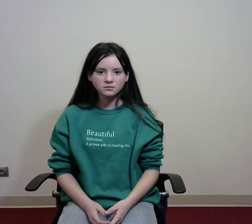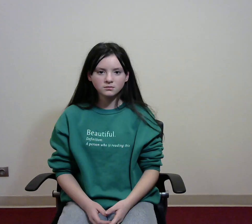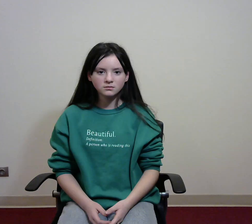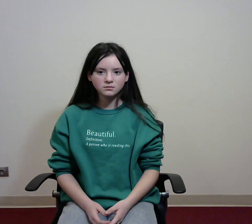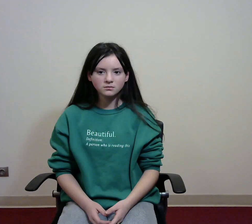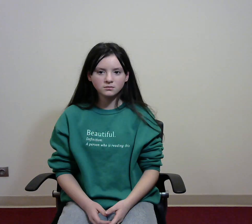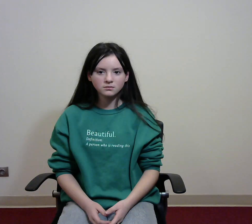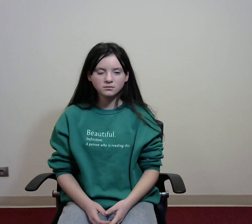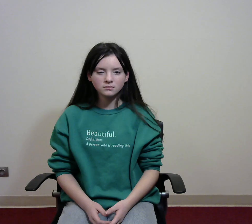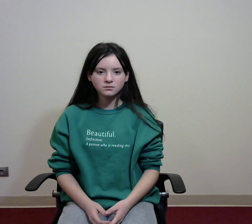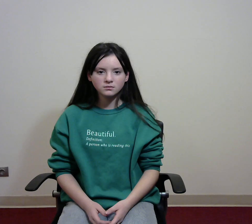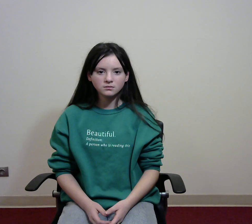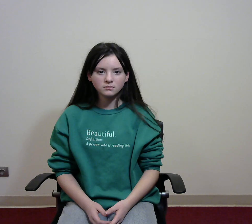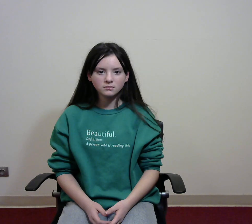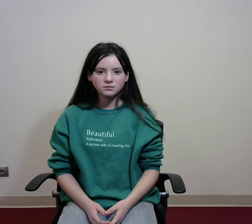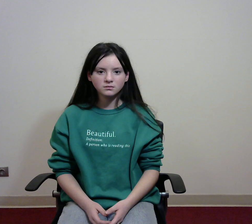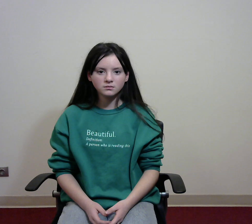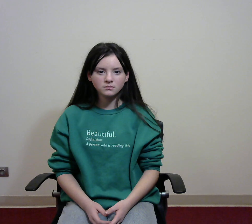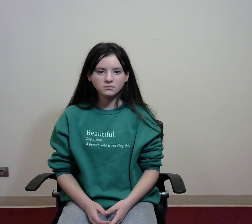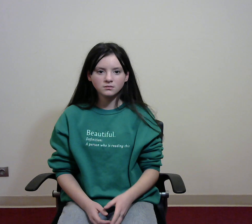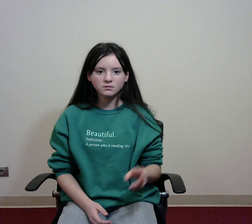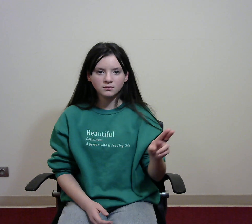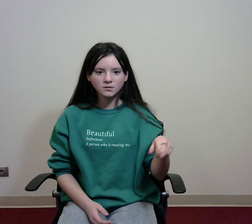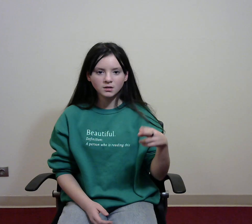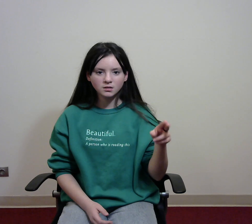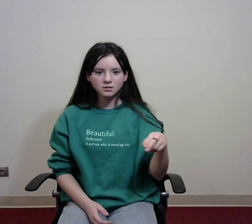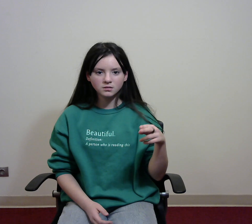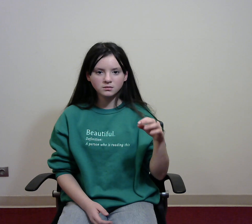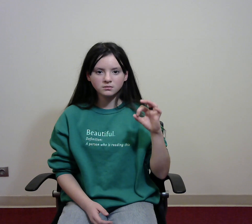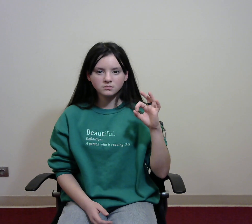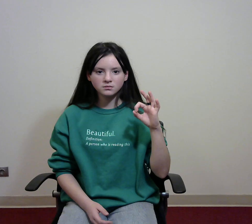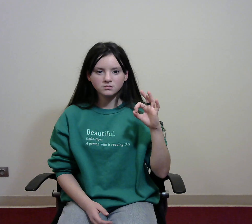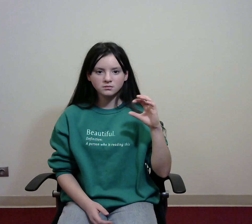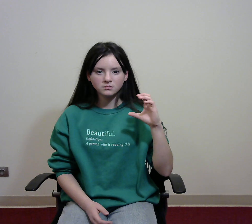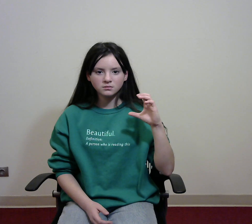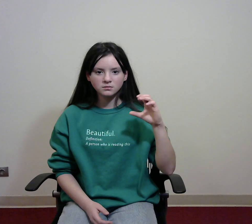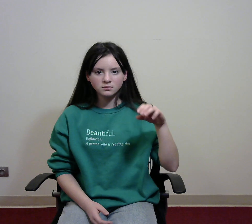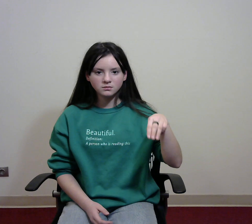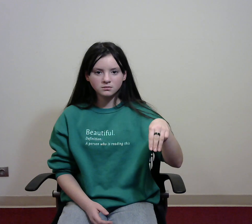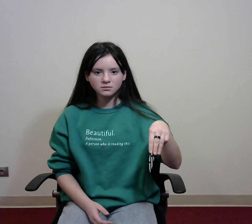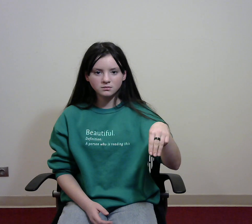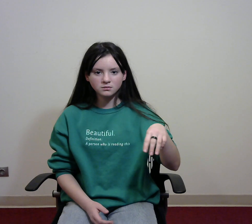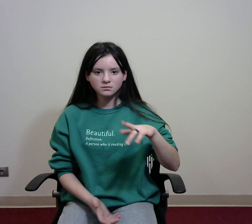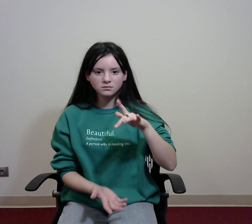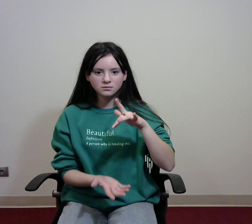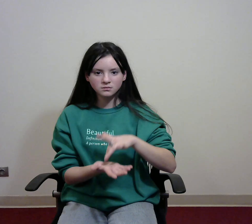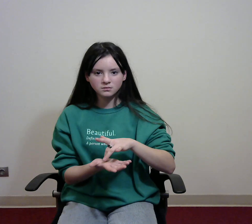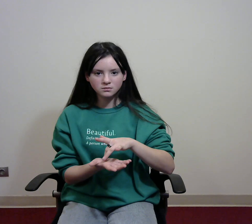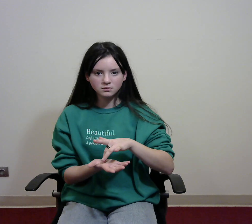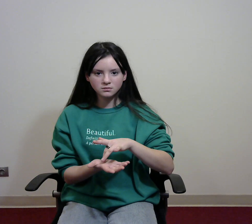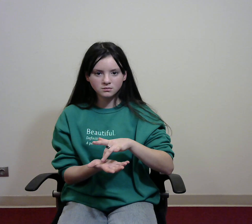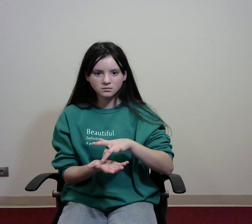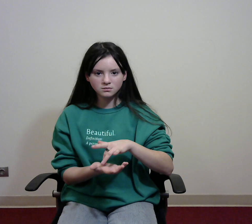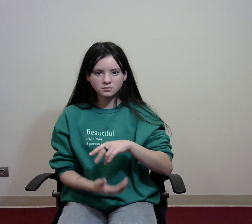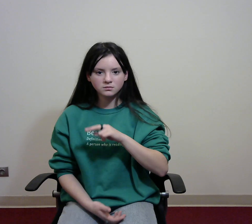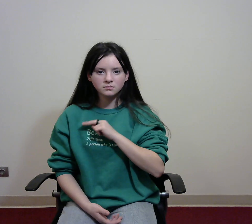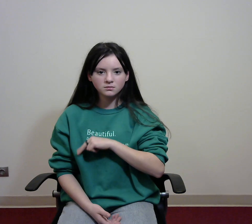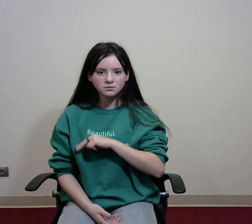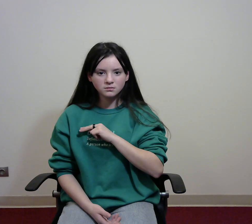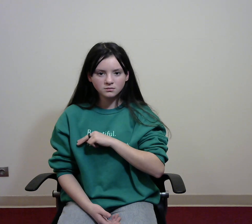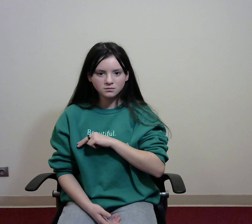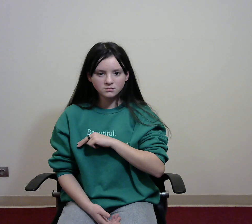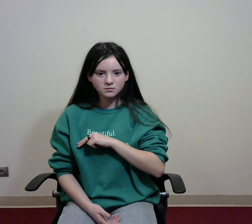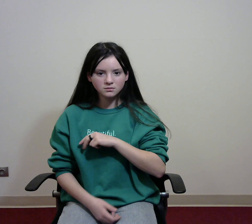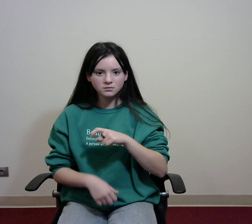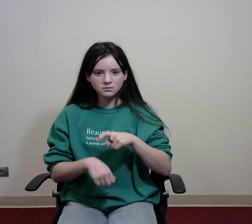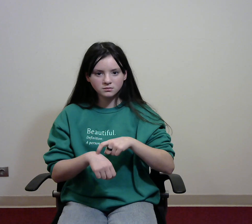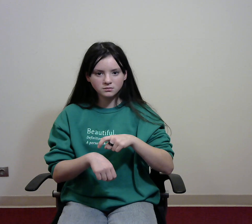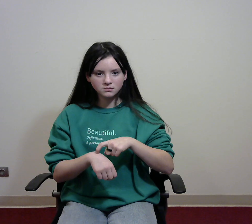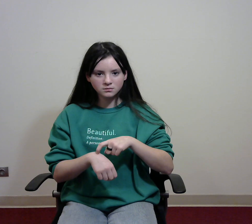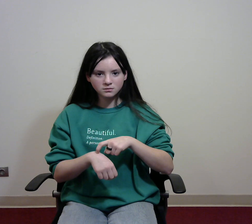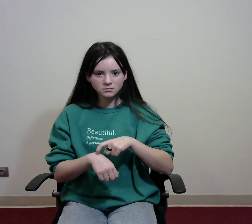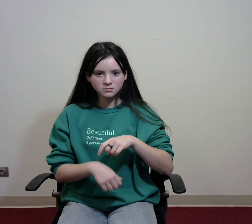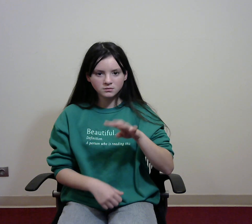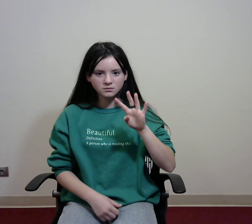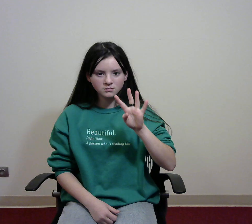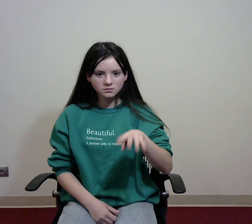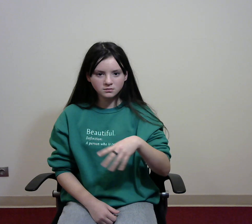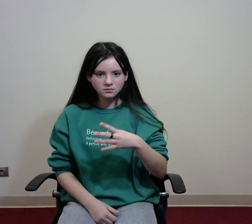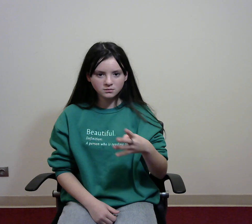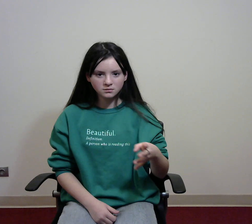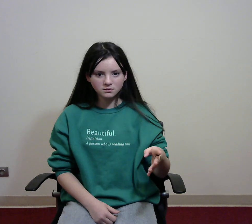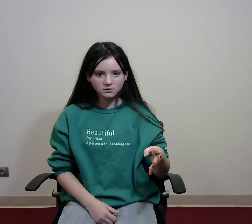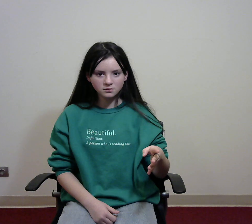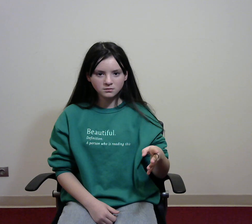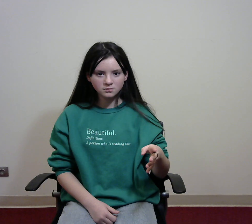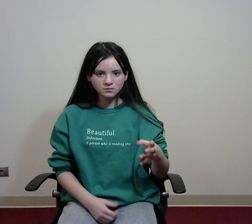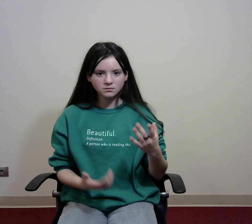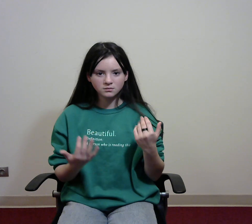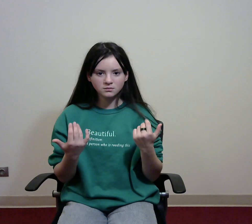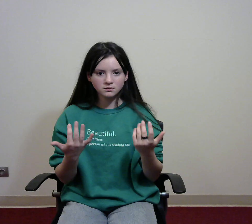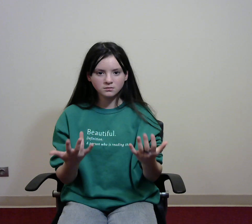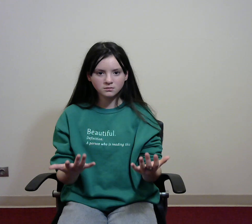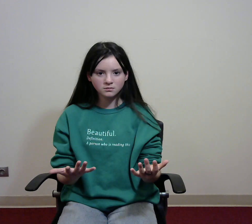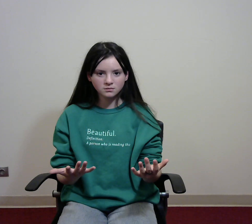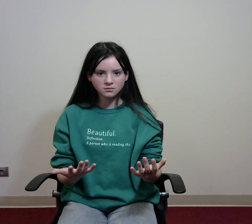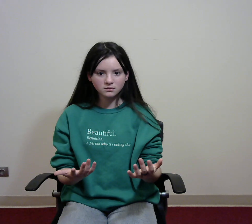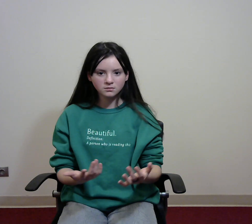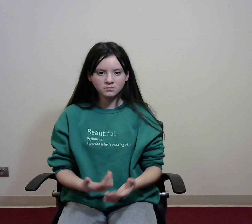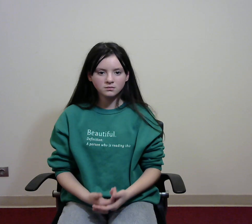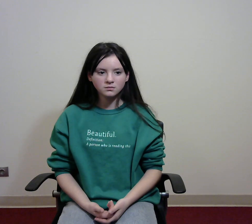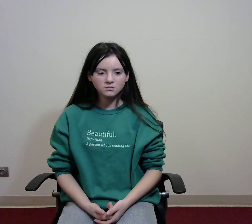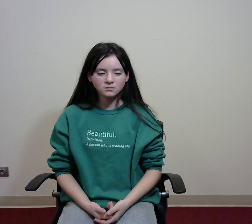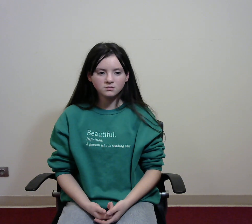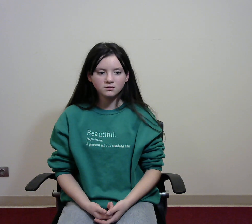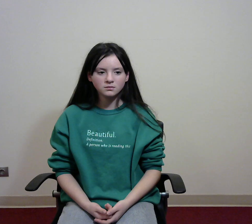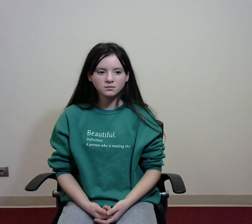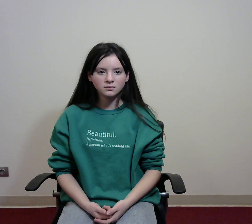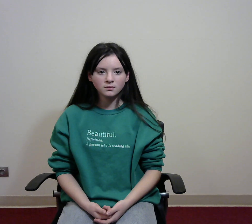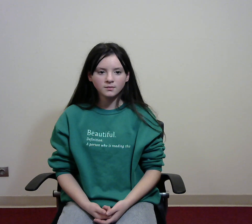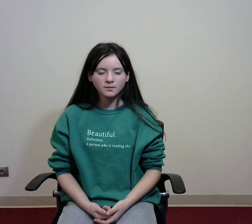DOST Mərkəzlərində iş saatı,qrafiki necədir?